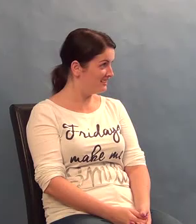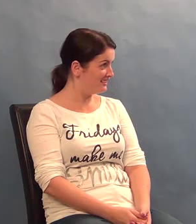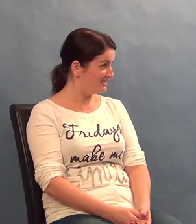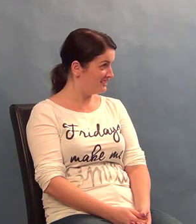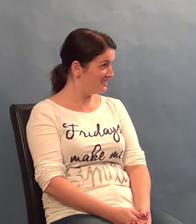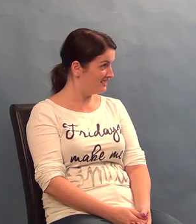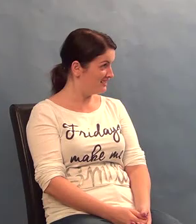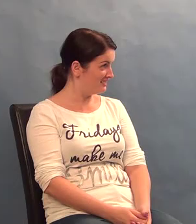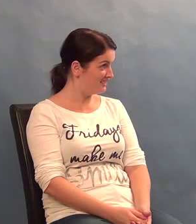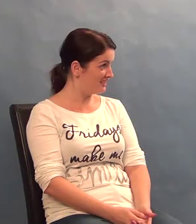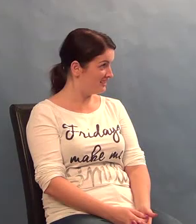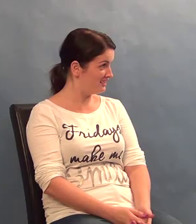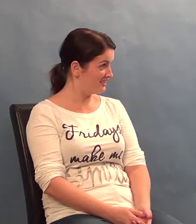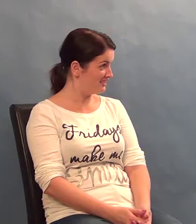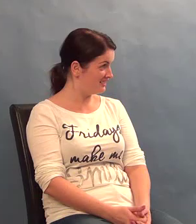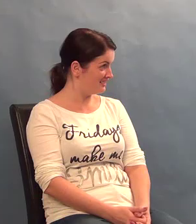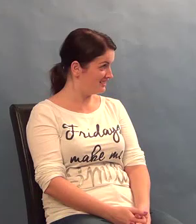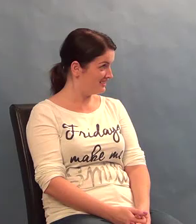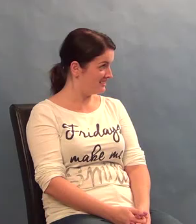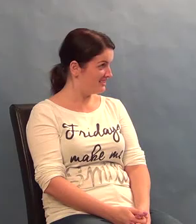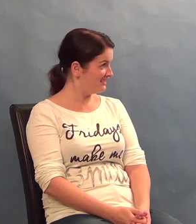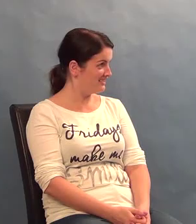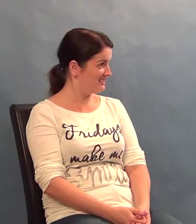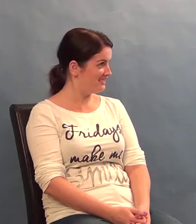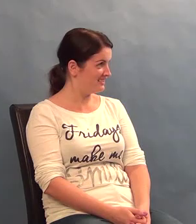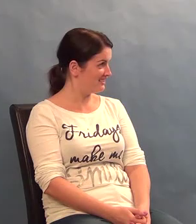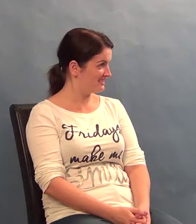Dwudziestego piątego lutego?